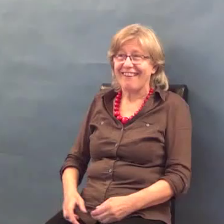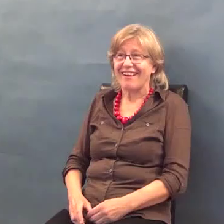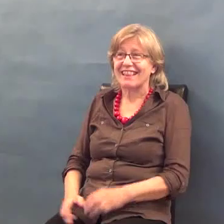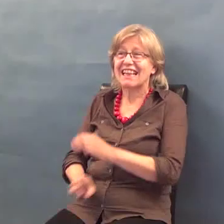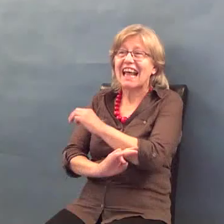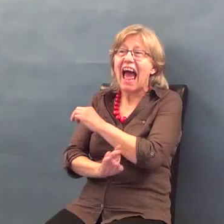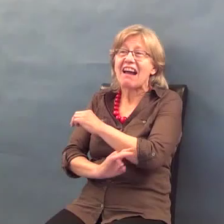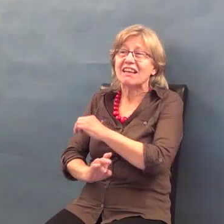Drewno.